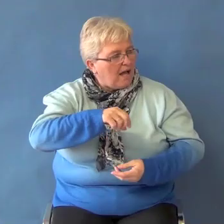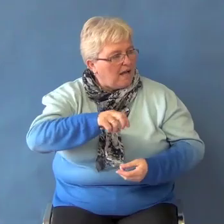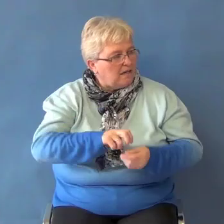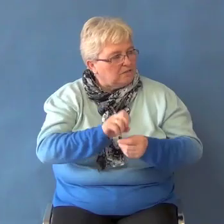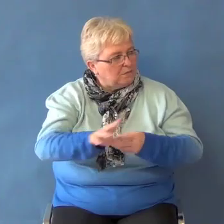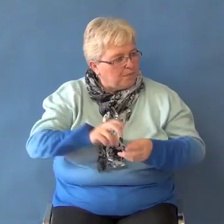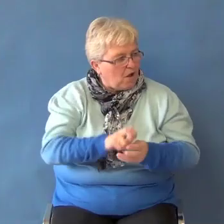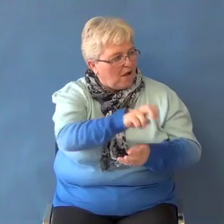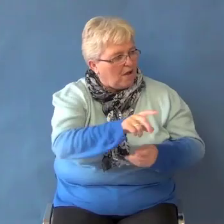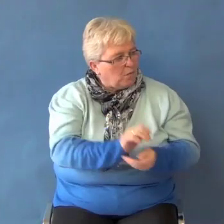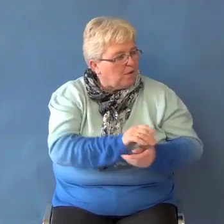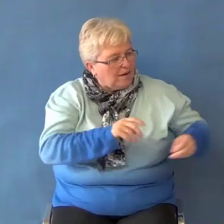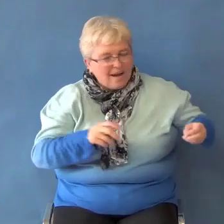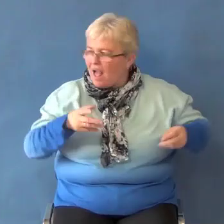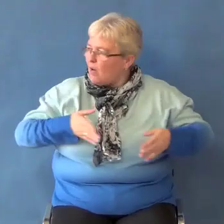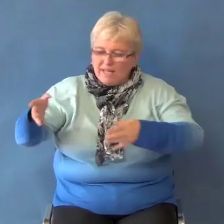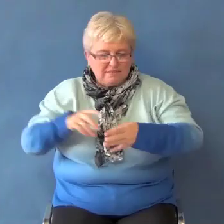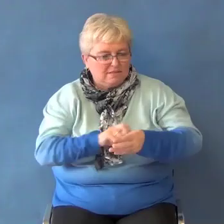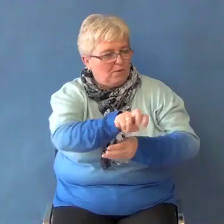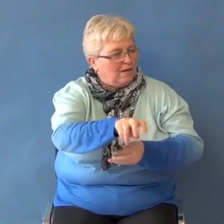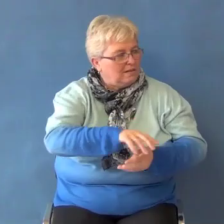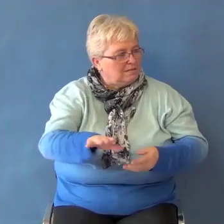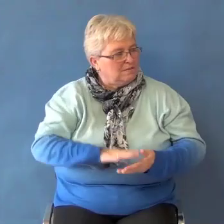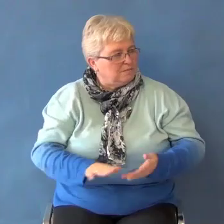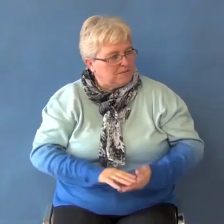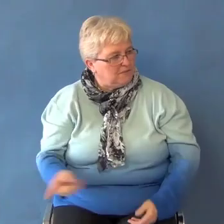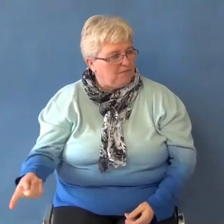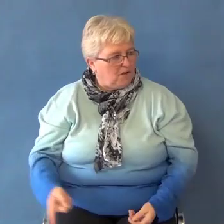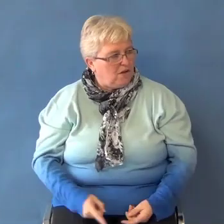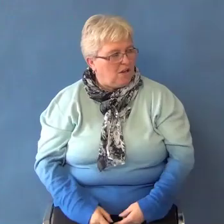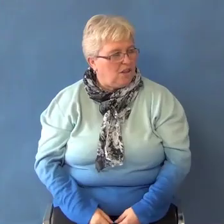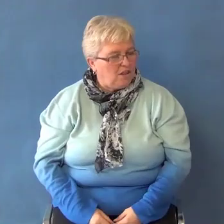Nie wolno przechodzić przez ulicę skrótem, z pominięciem pasów.